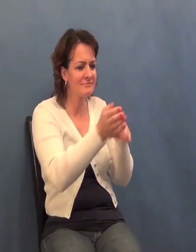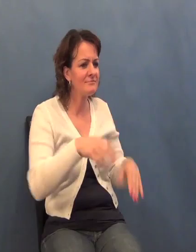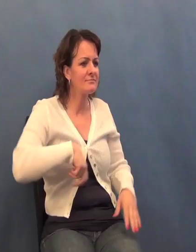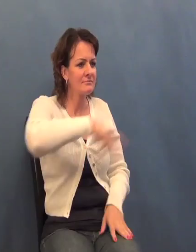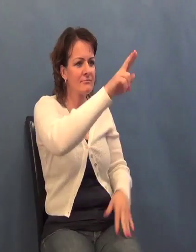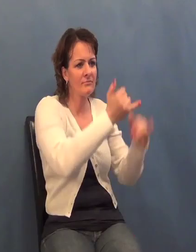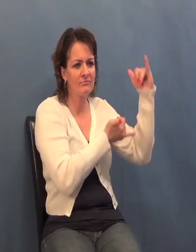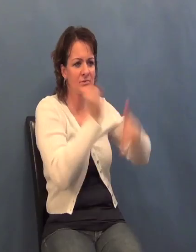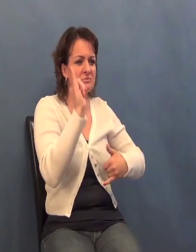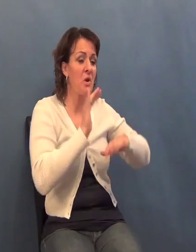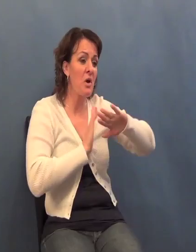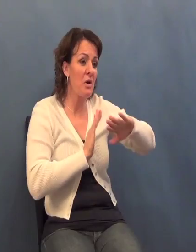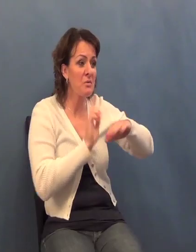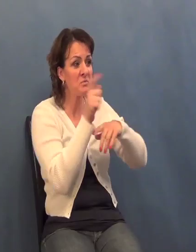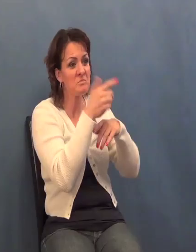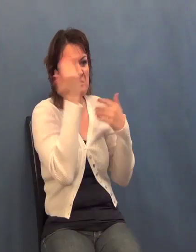Ale zostaje wykopany. Może w budynku jest ochrona? Nie wiem.